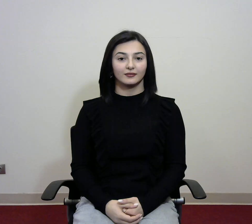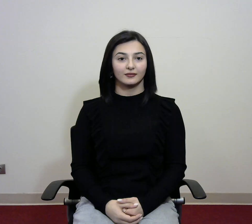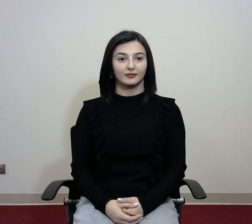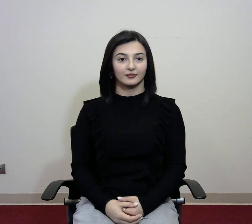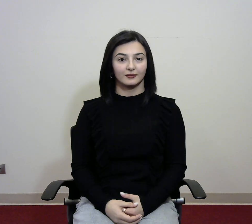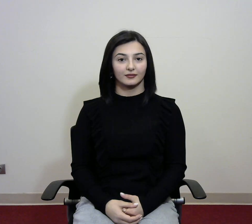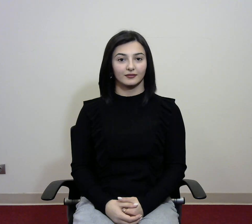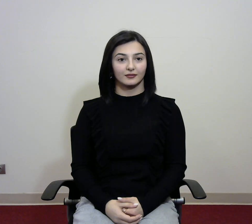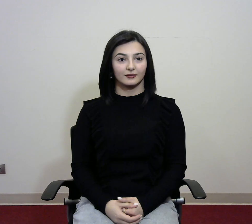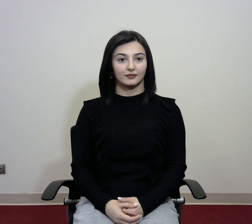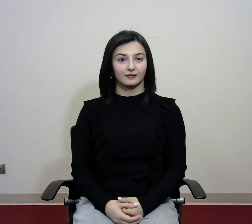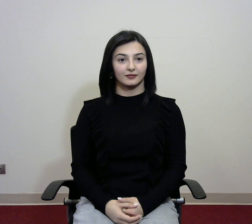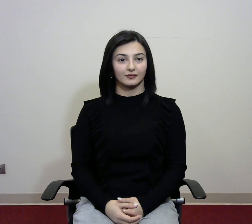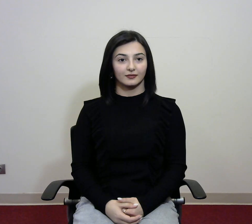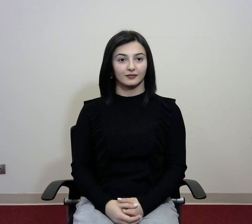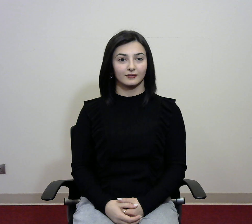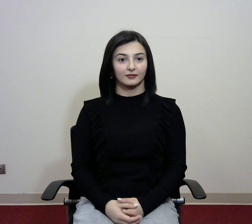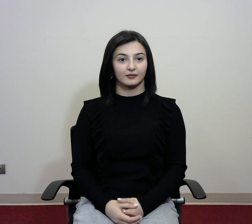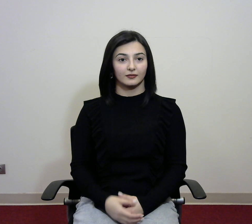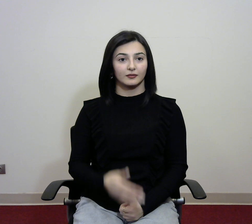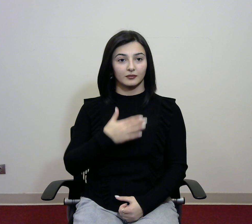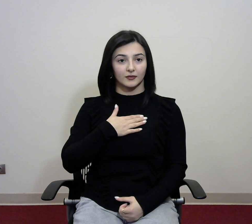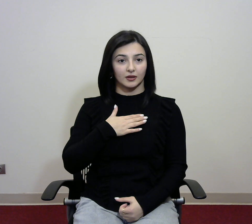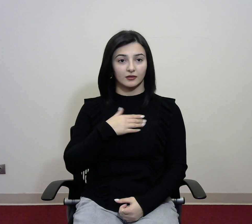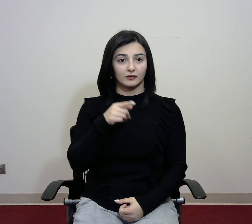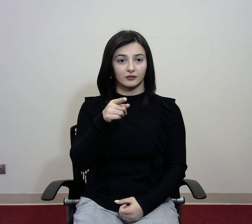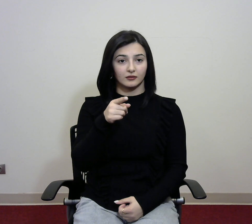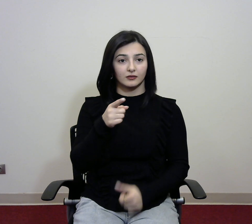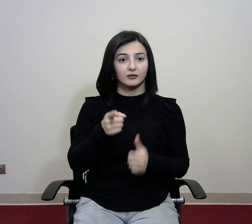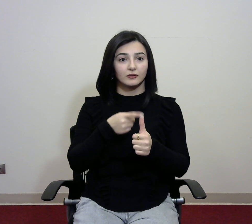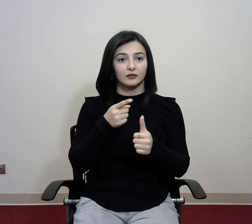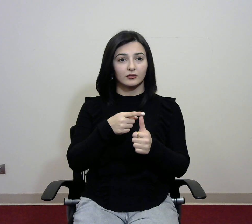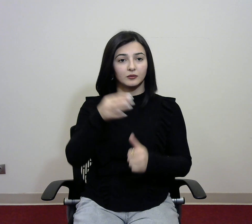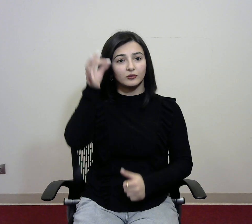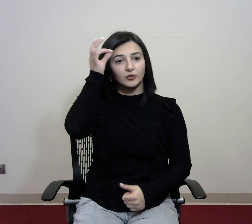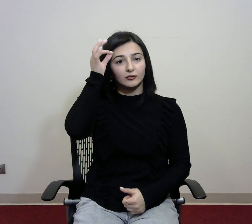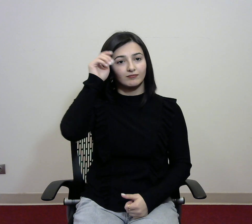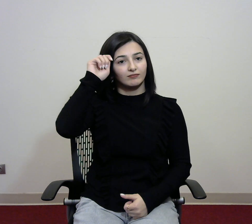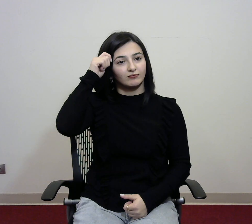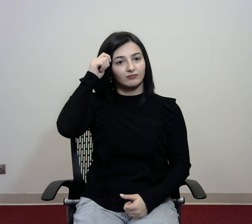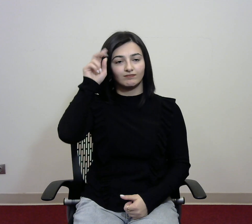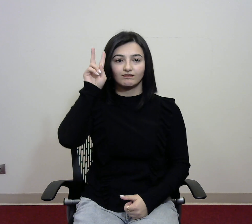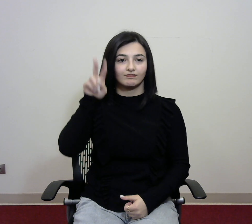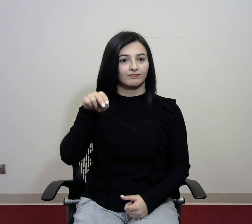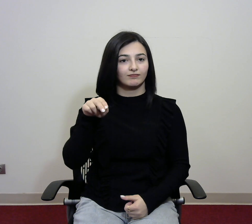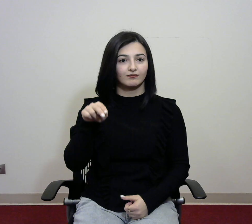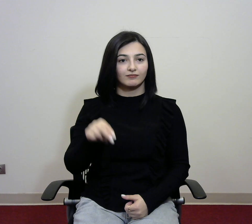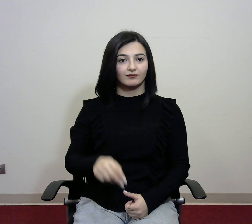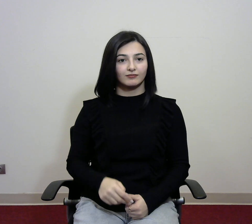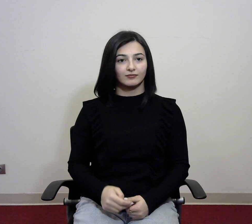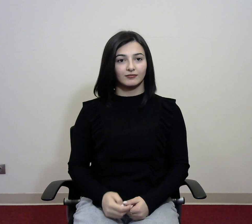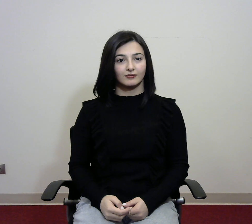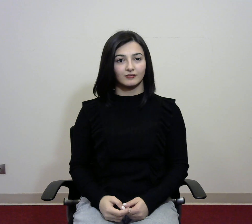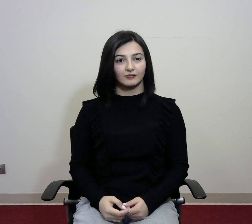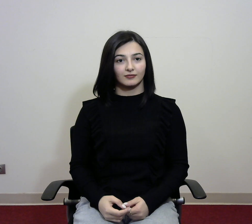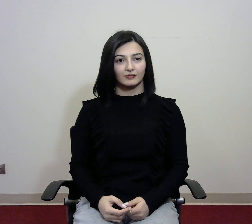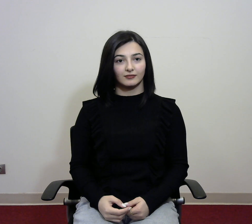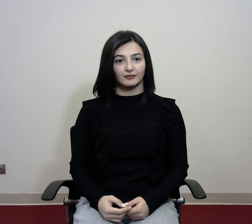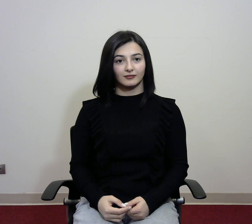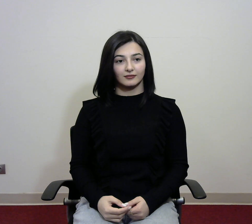Mən sənin adını yadımda saxlaya bilmirəm